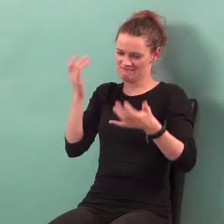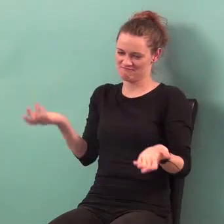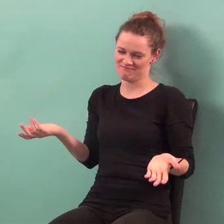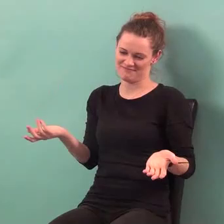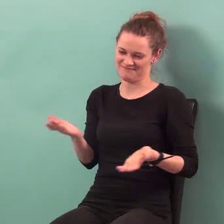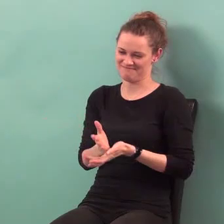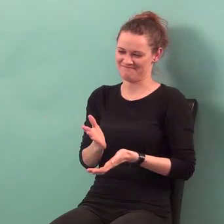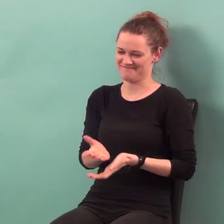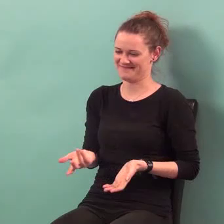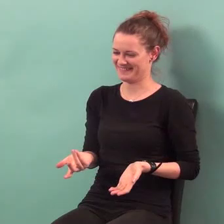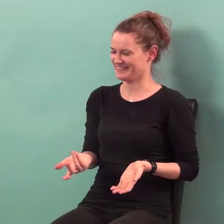I tyle.